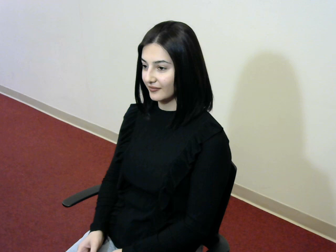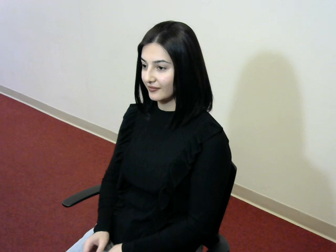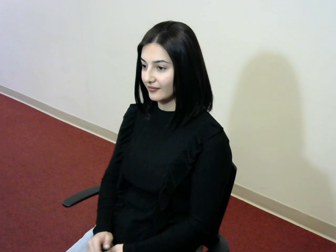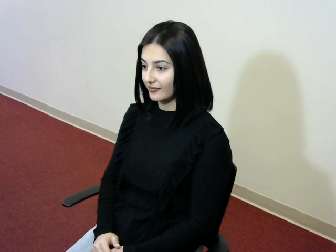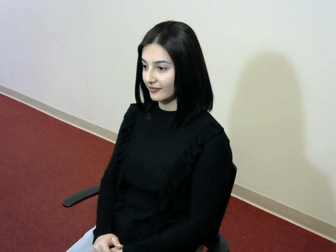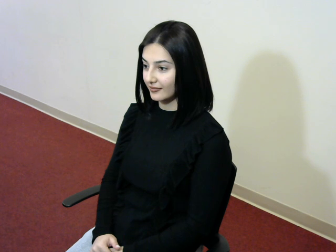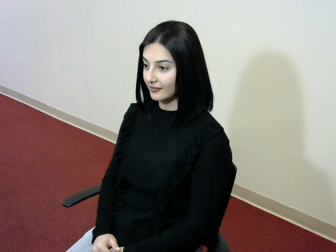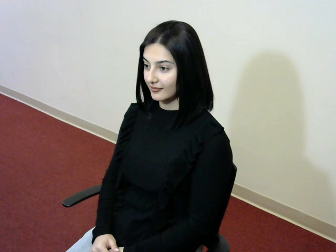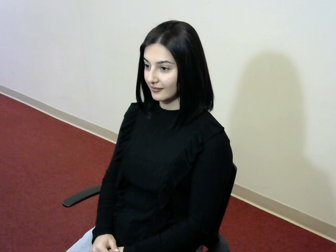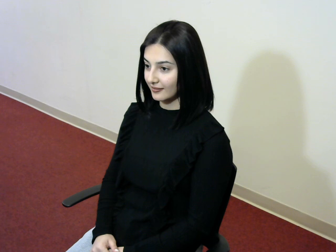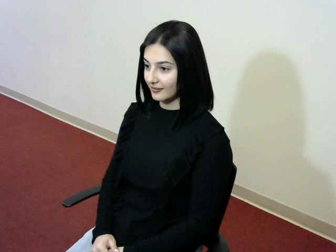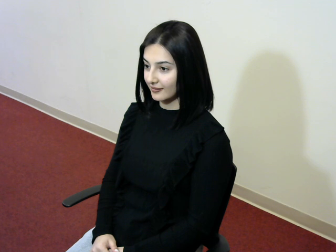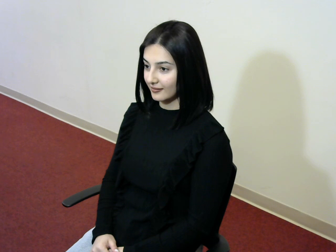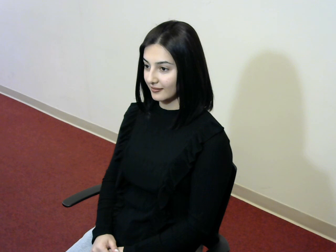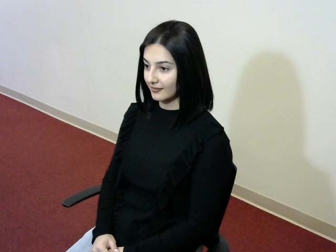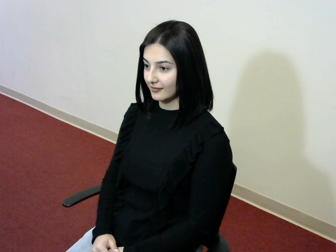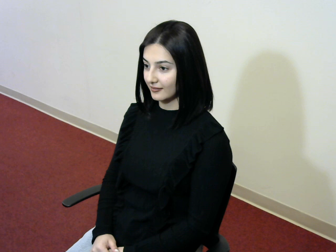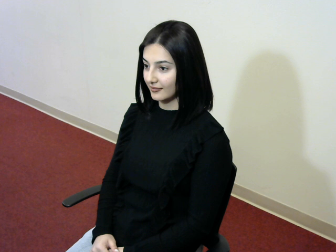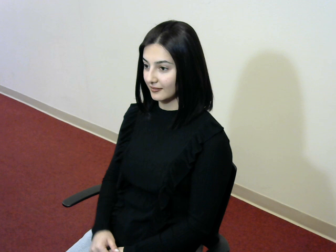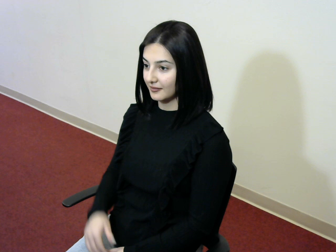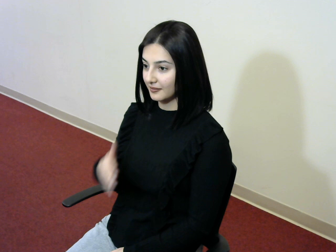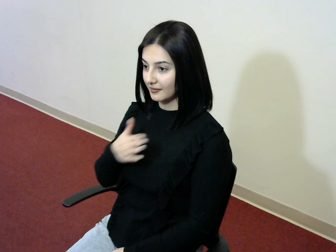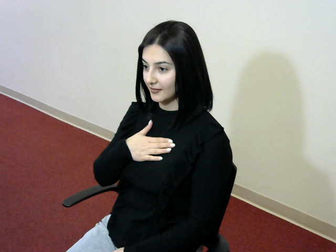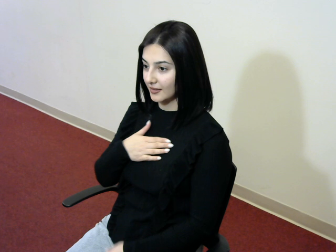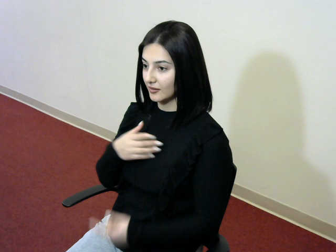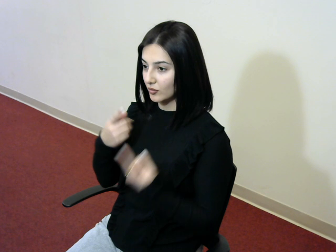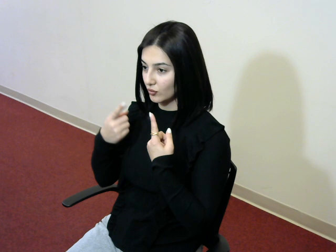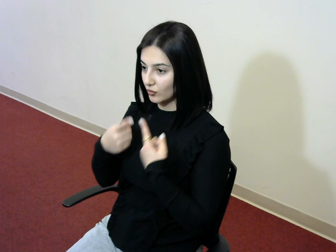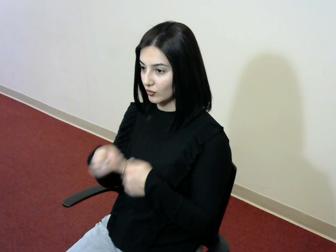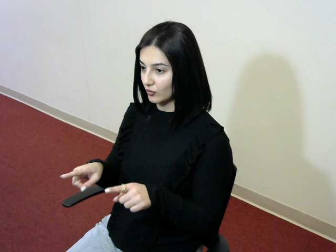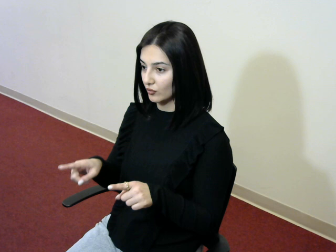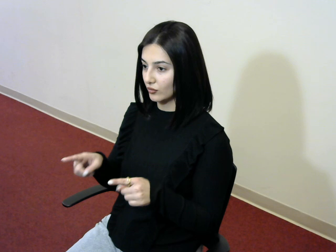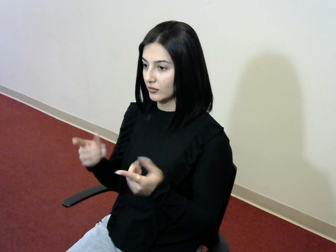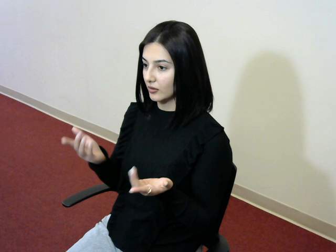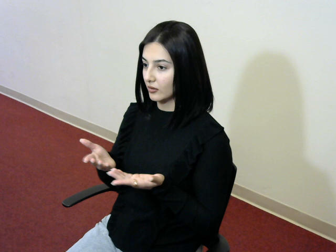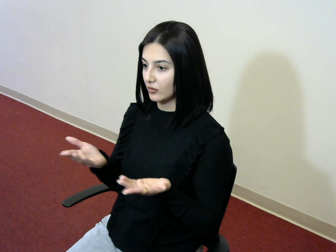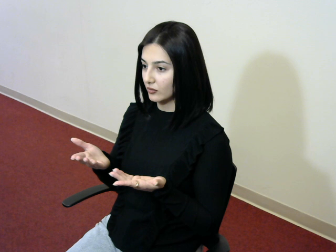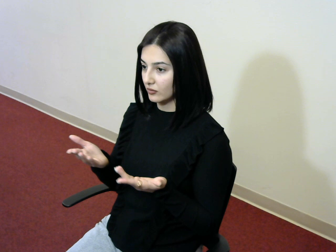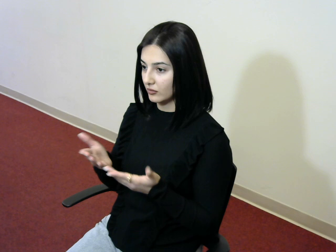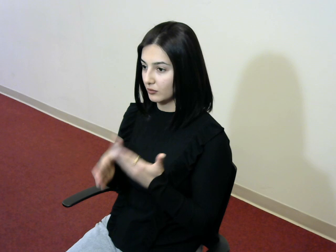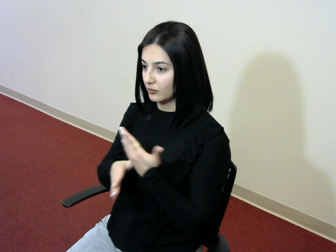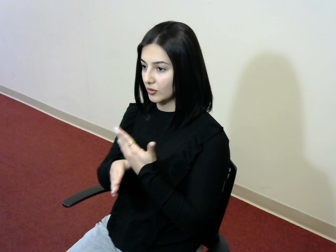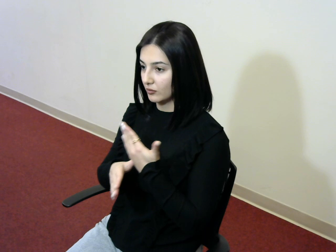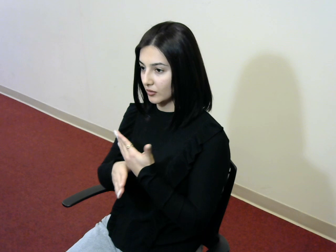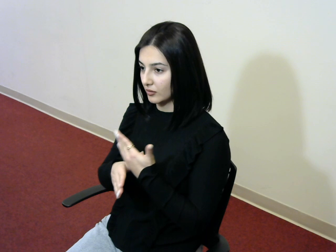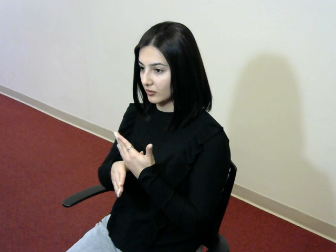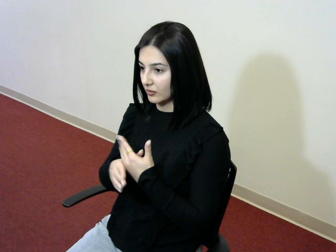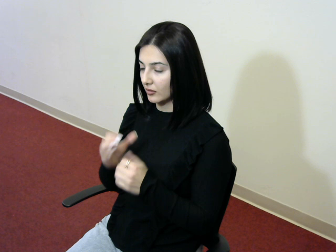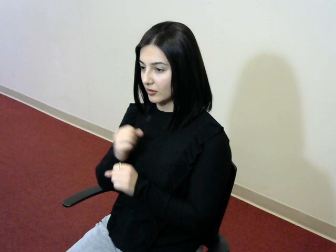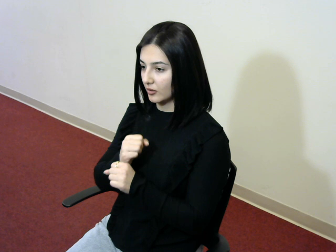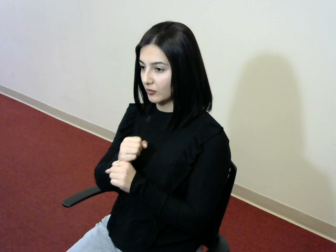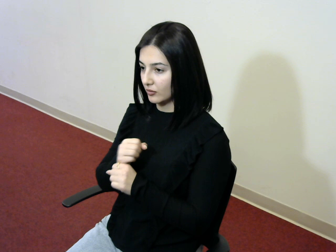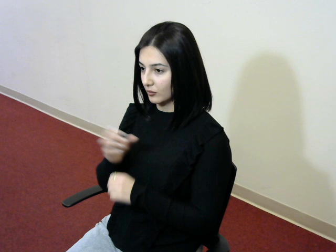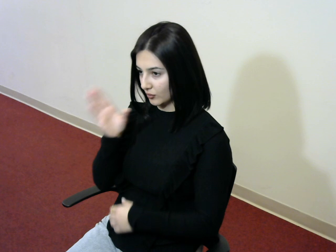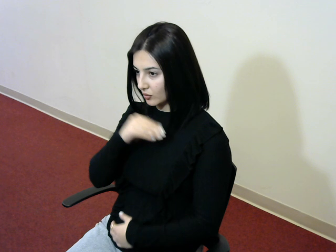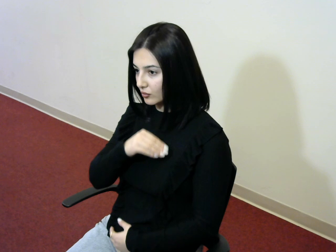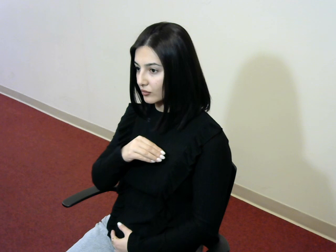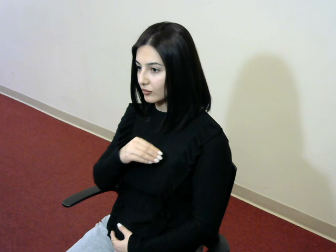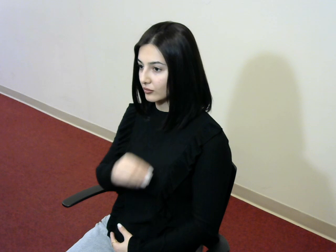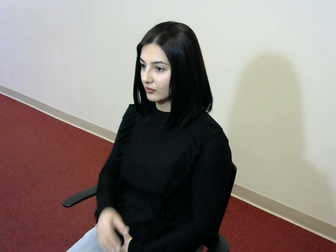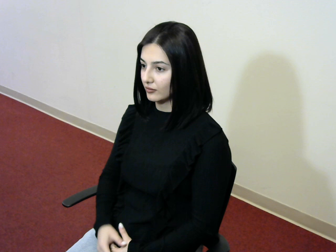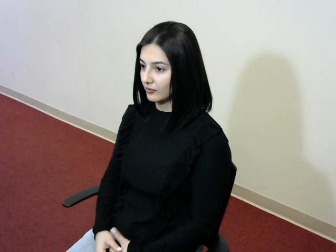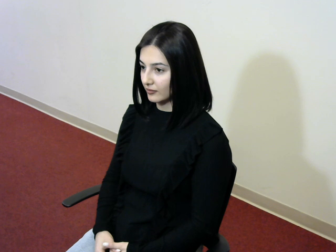Mənə başqa hansı köməkliyi edə bilərsiniz?